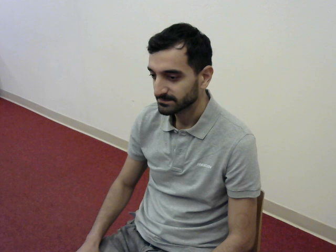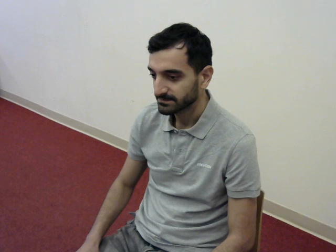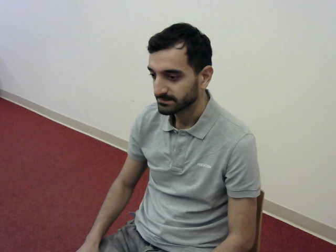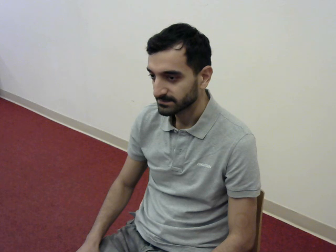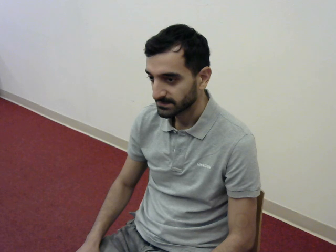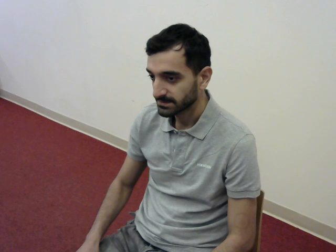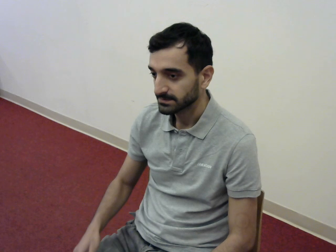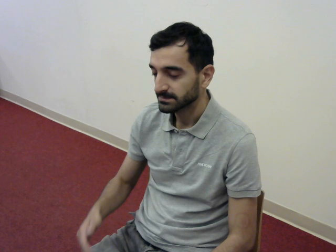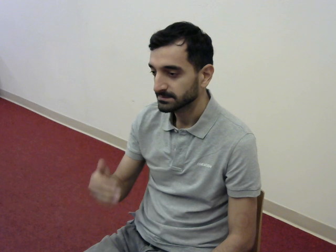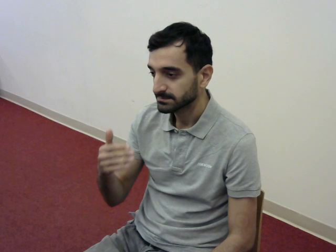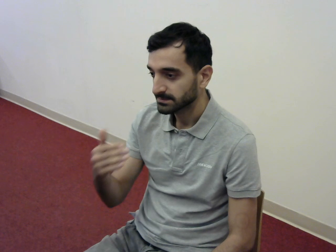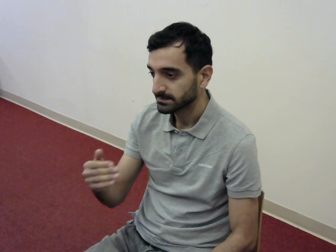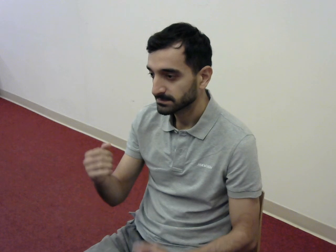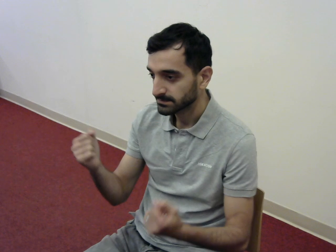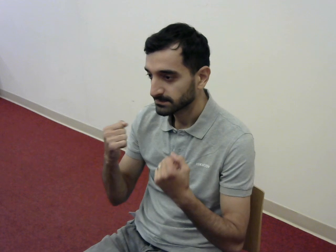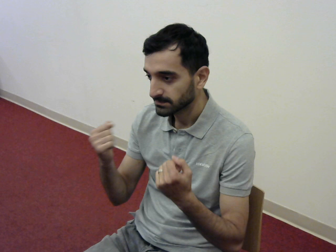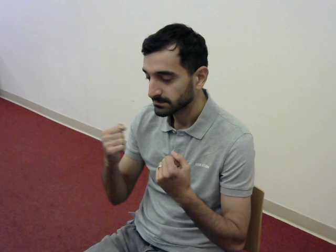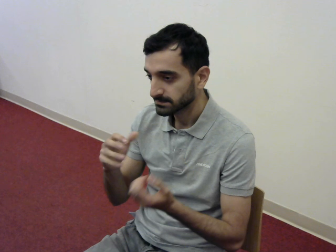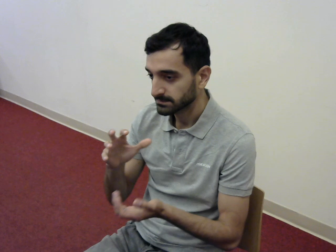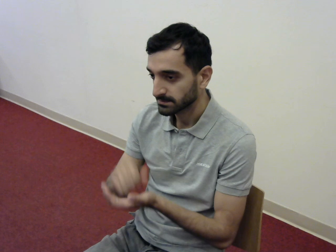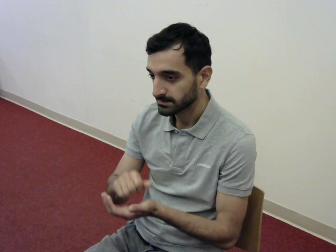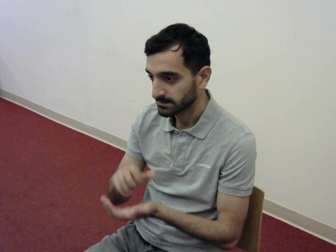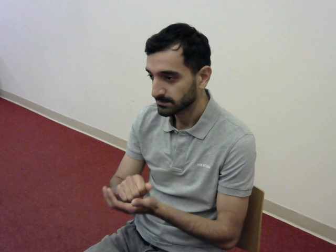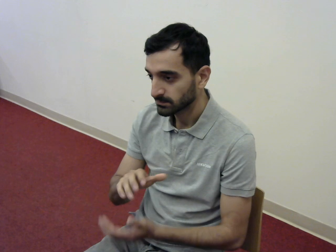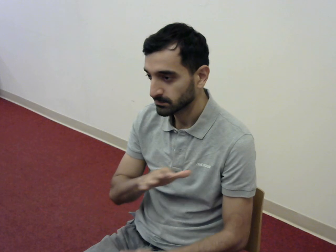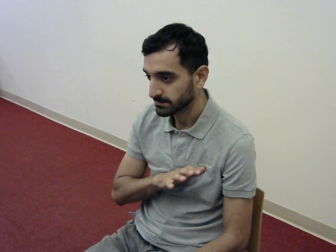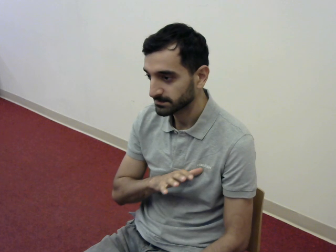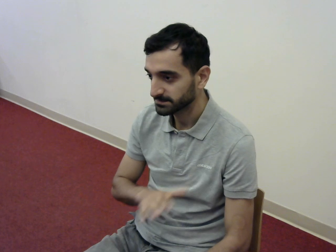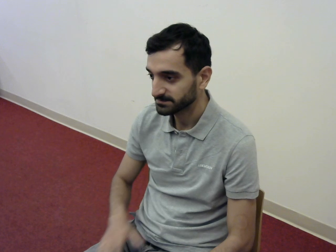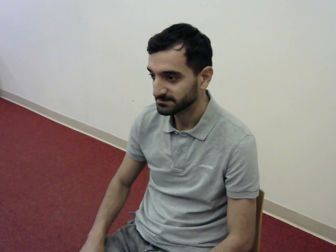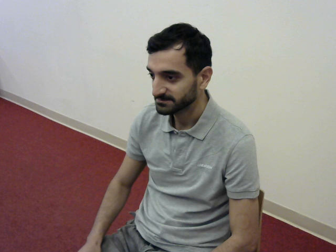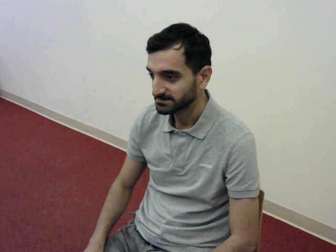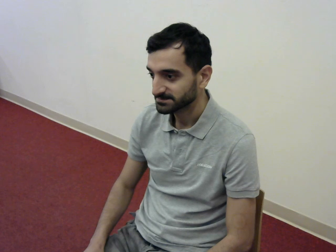Siz idmanla məşğul olursunuzmu?